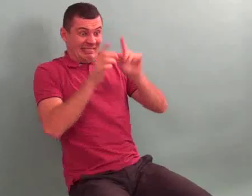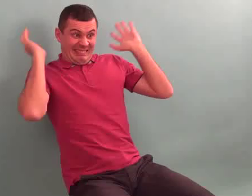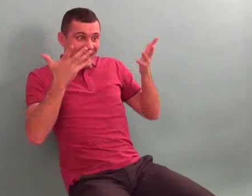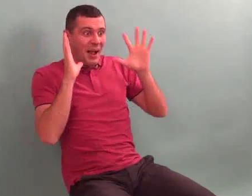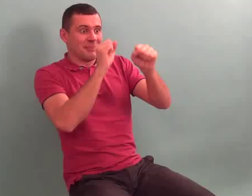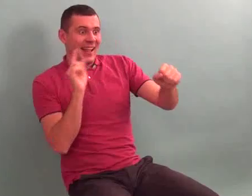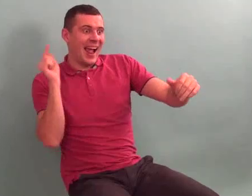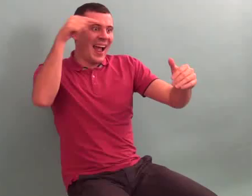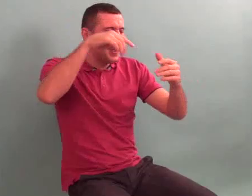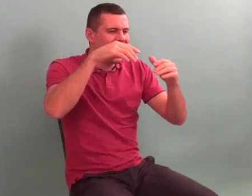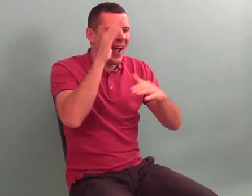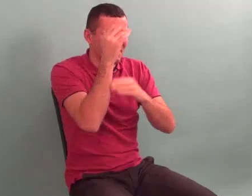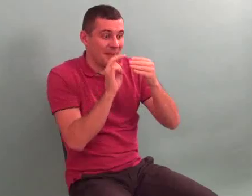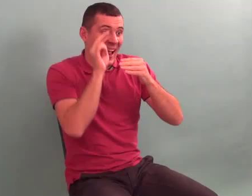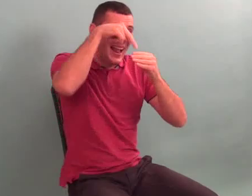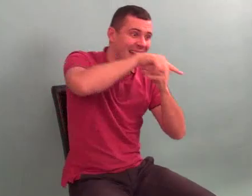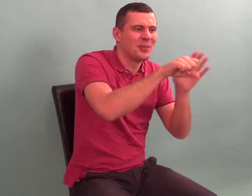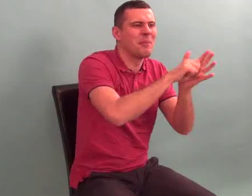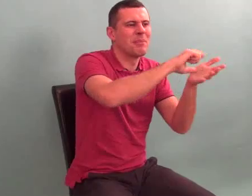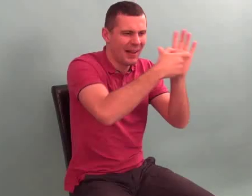Kot wskakuje przez okno do pokoju.